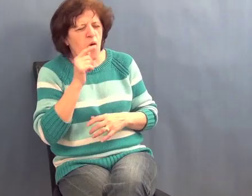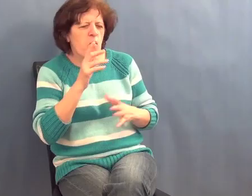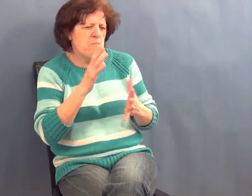Zapomniałam.